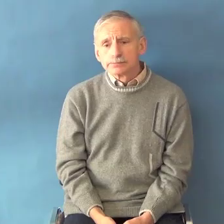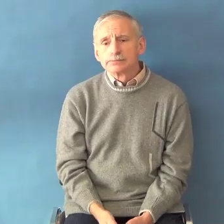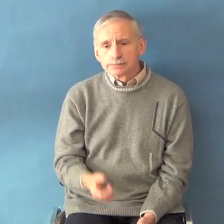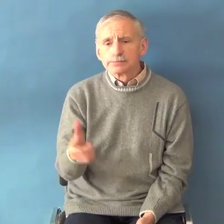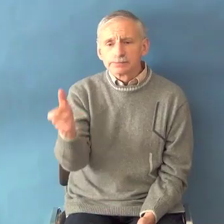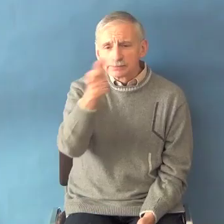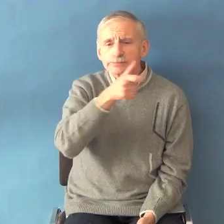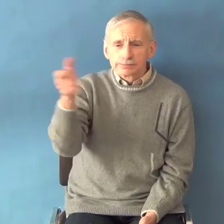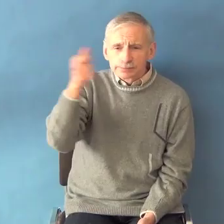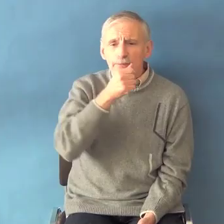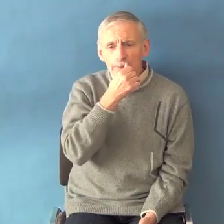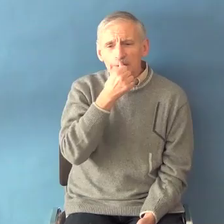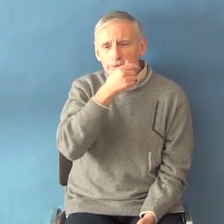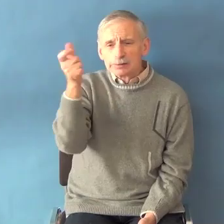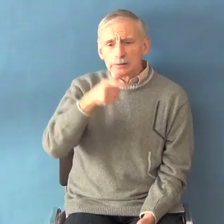Wysuszyć.